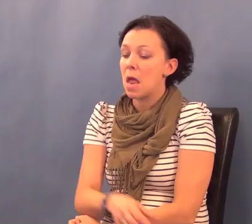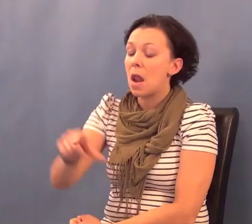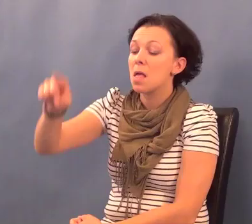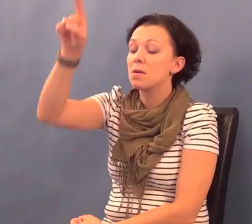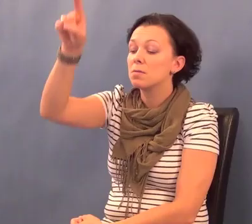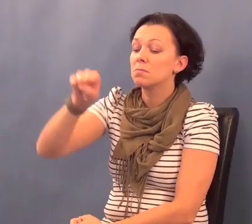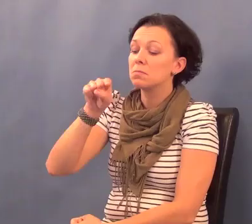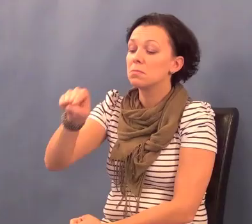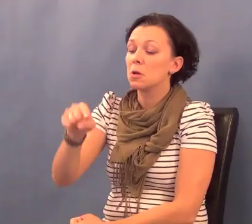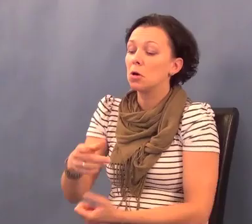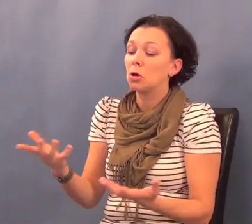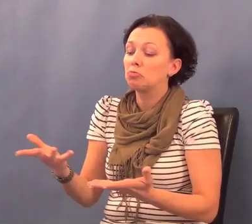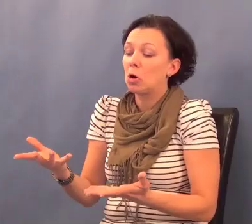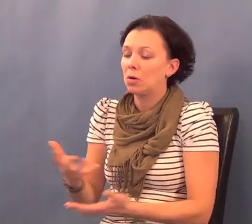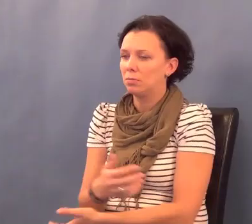Ale gdzie ten wykrzyknik?